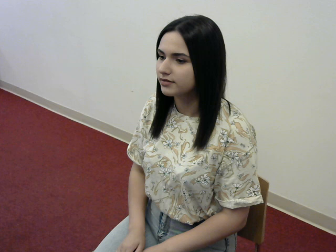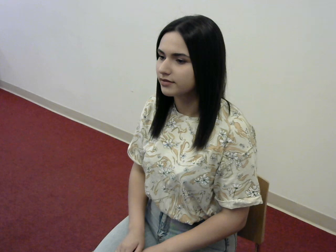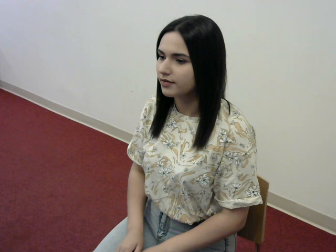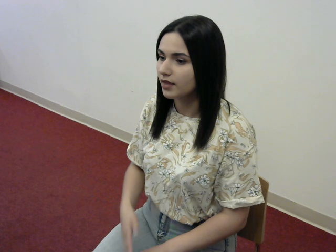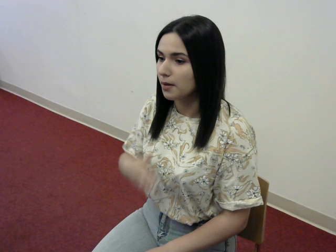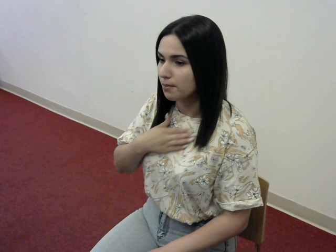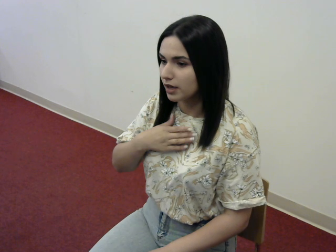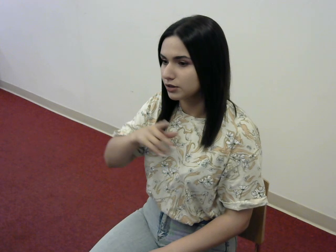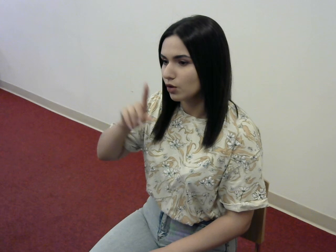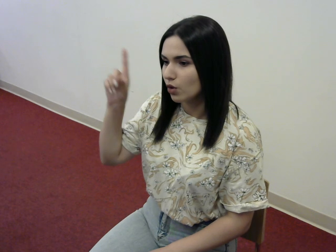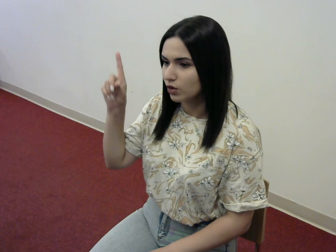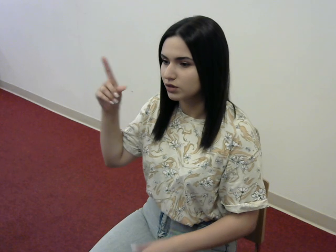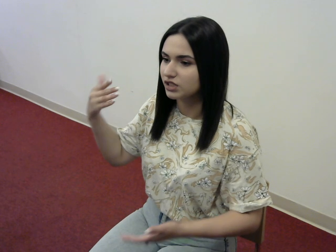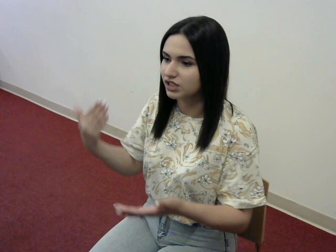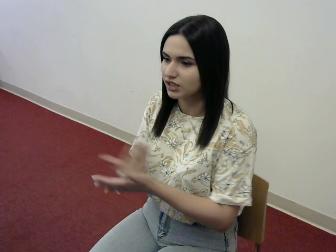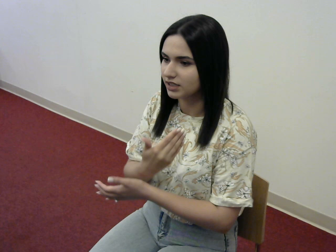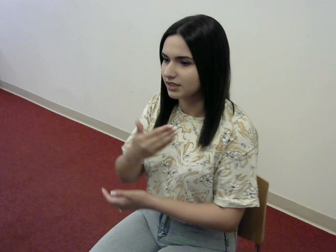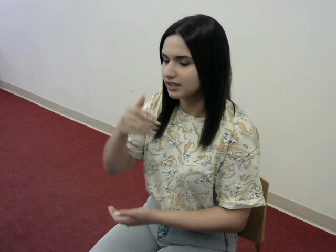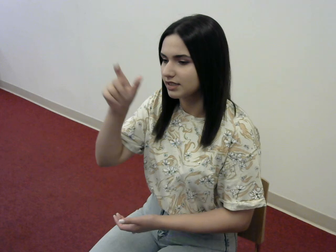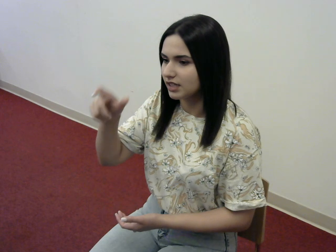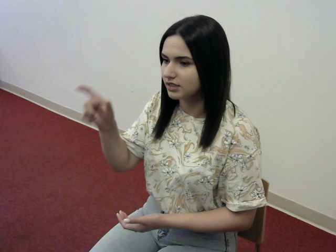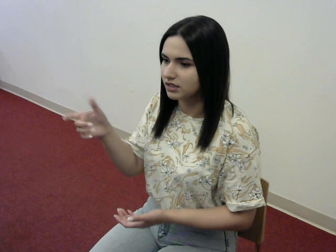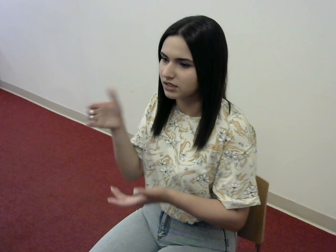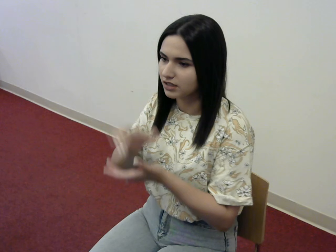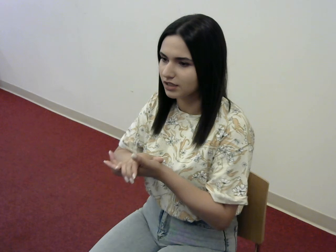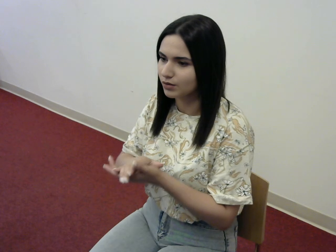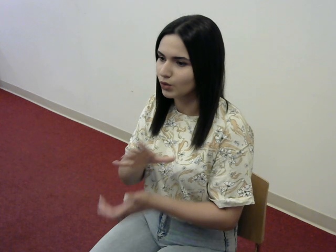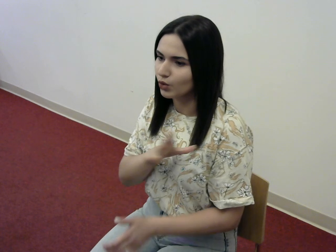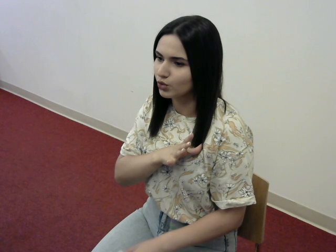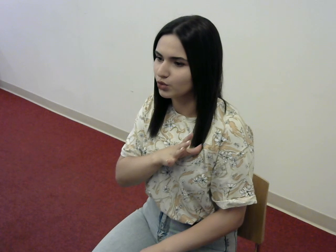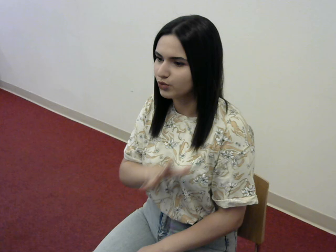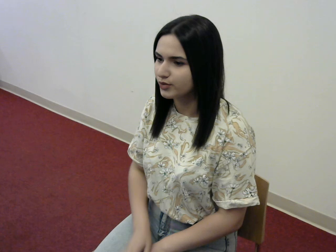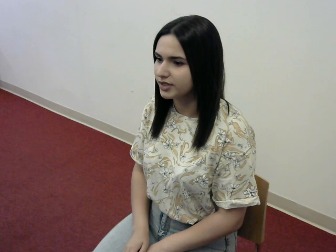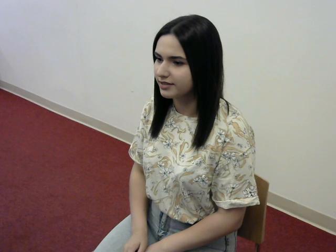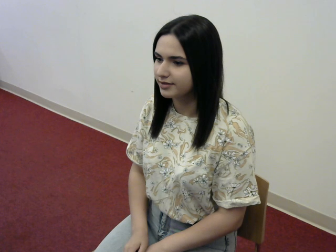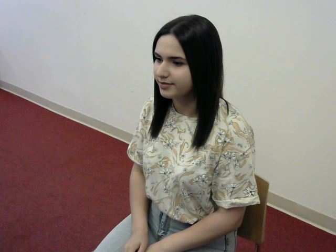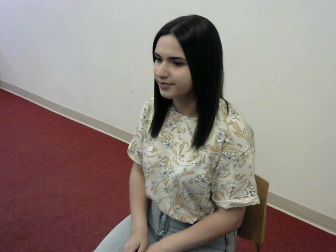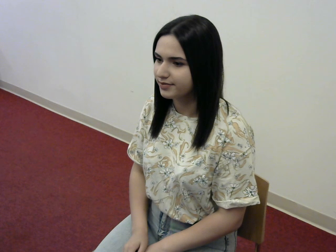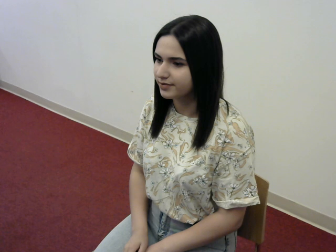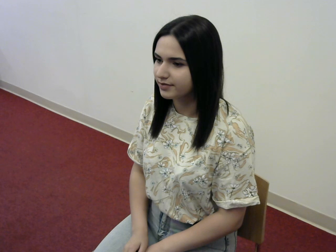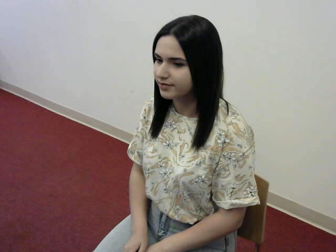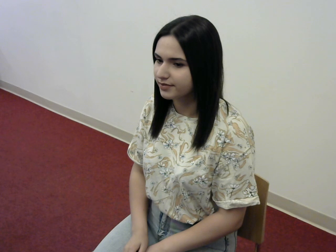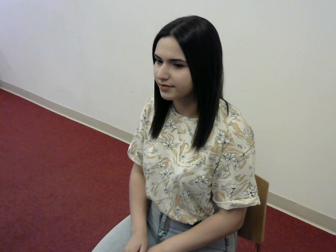Mən orda yeni insanlarla tanış oldum